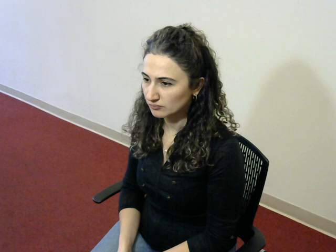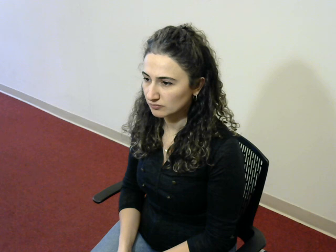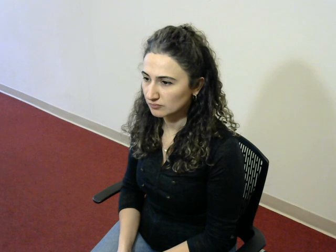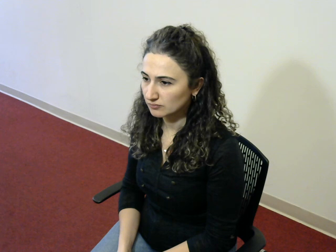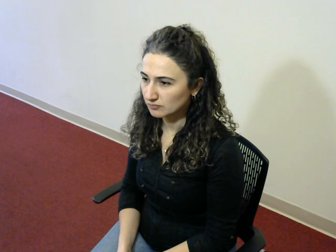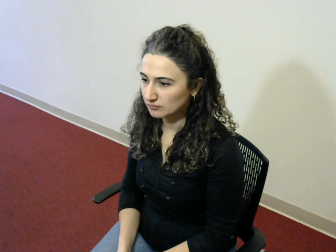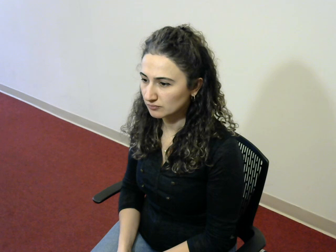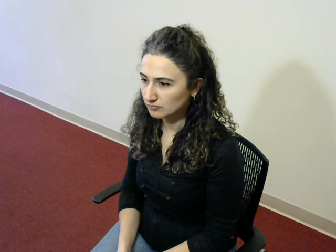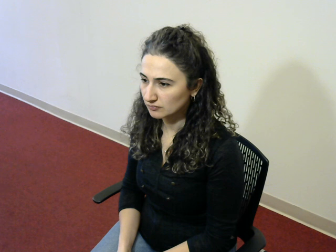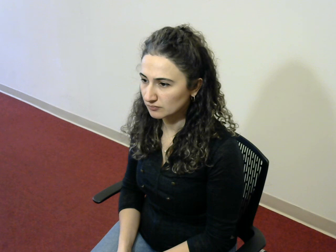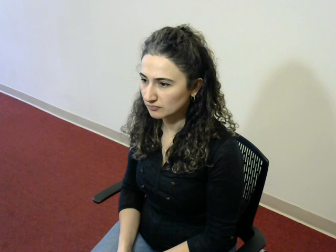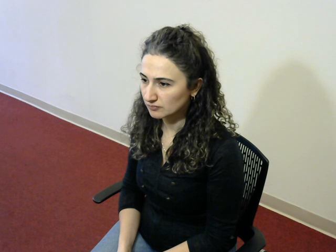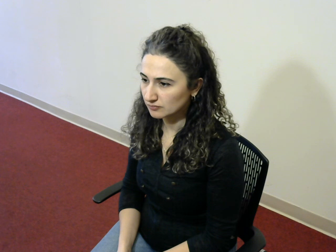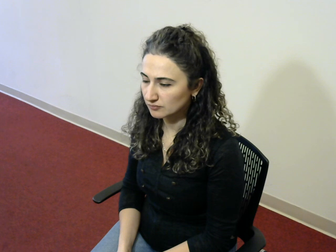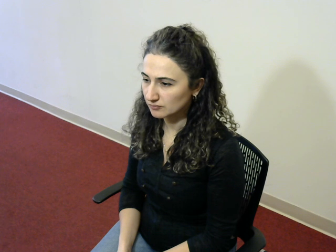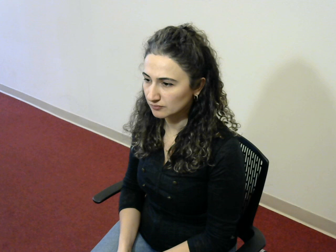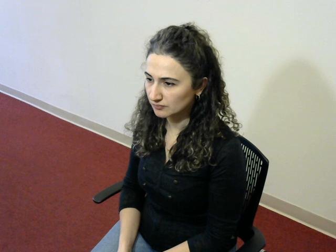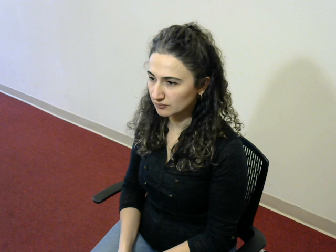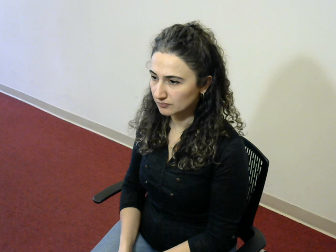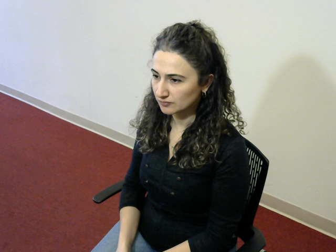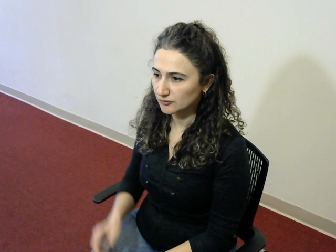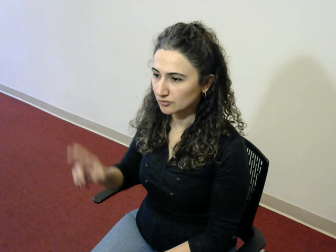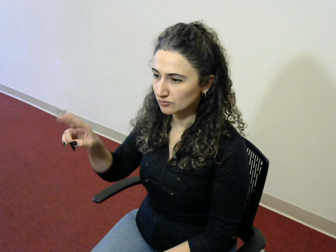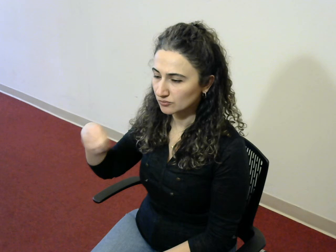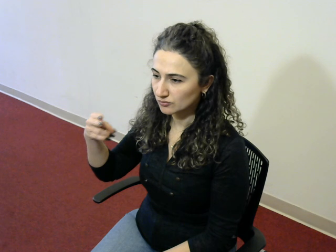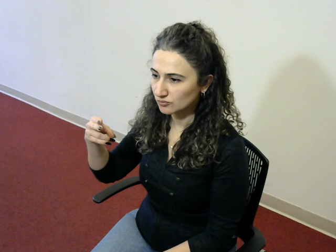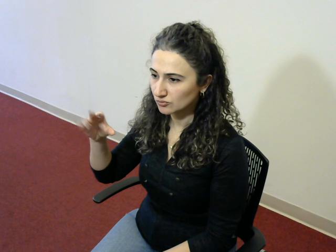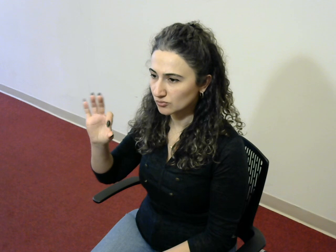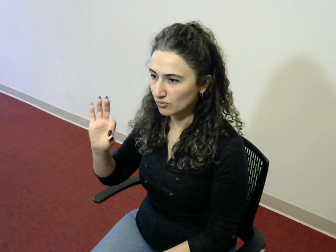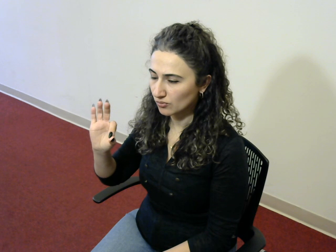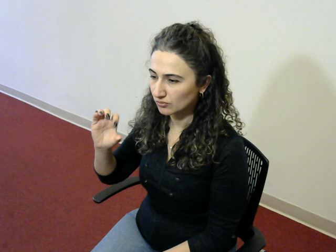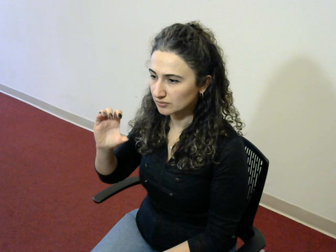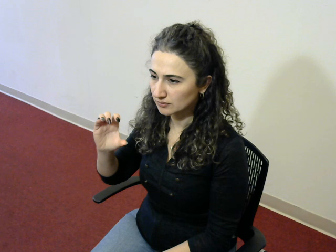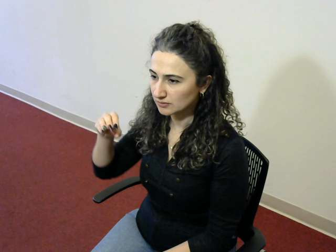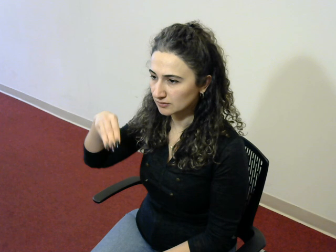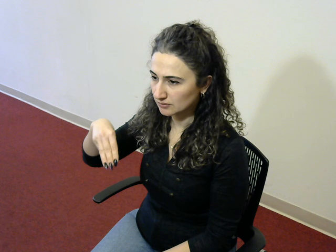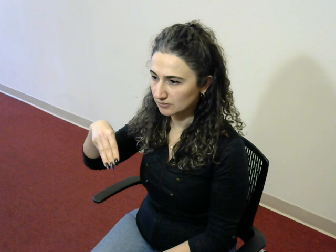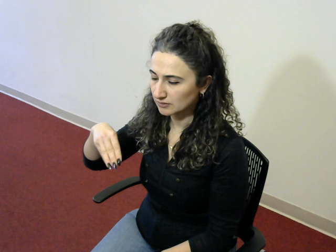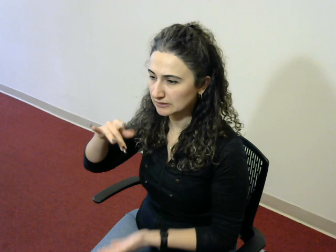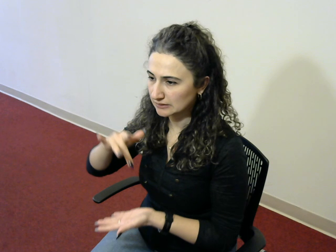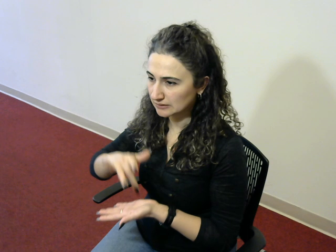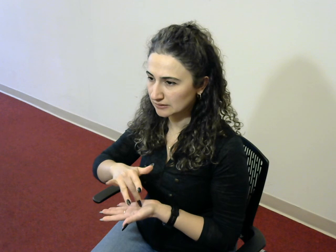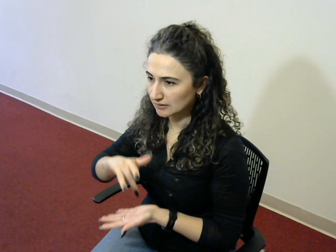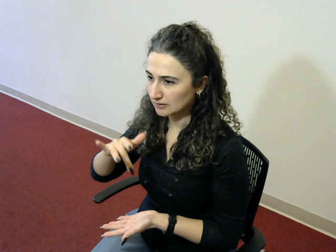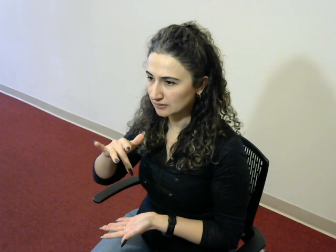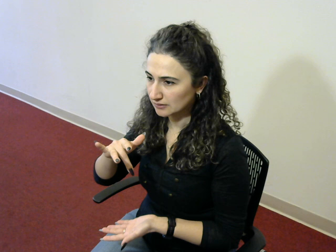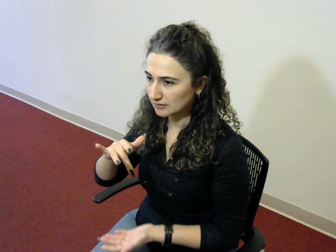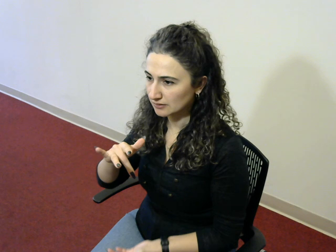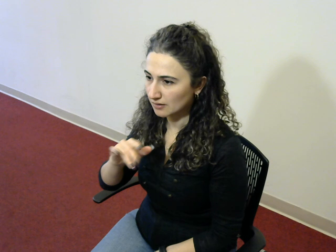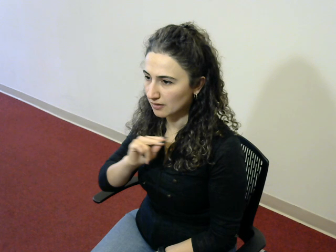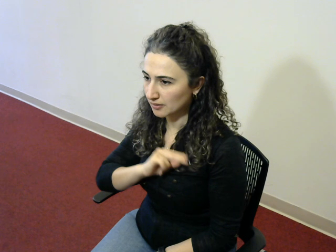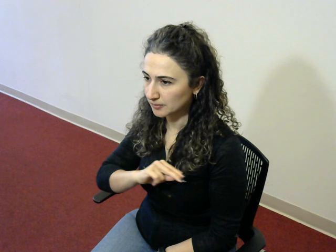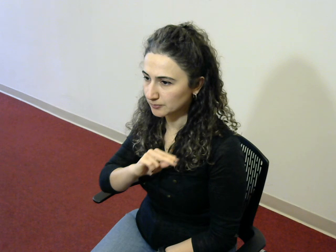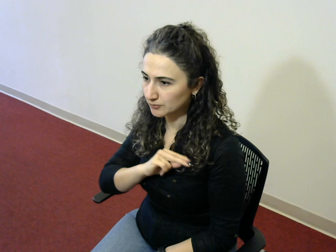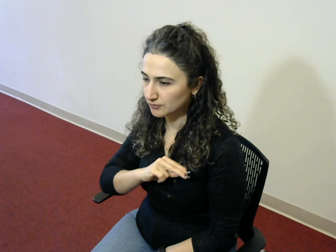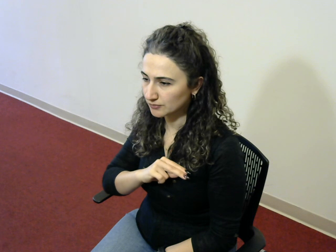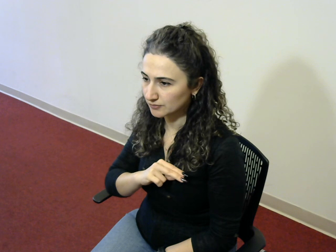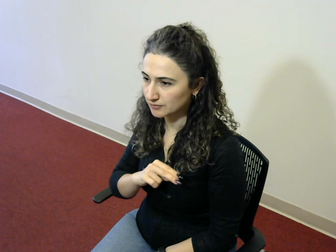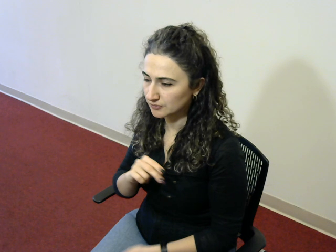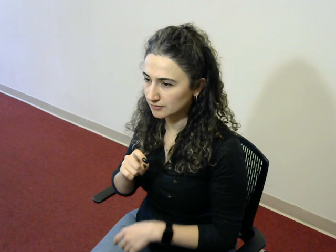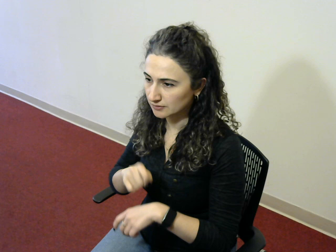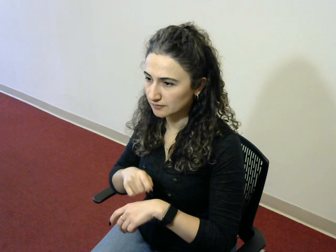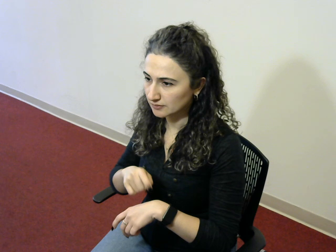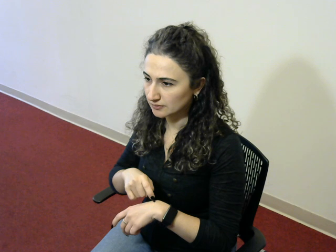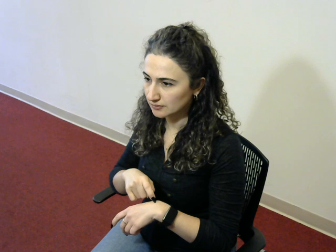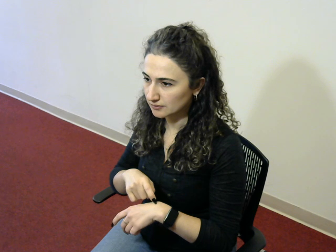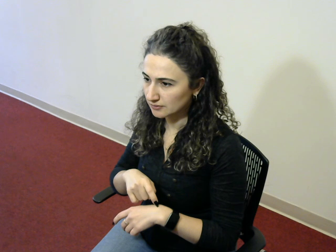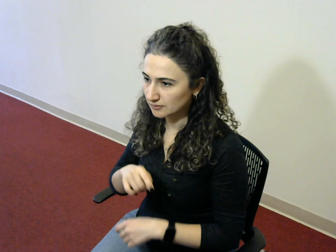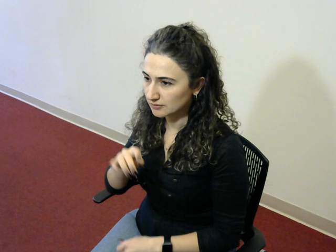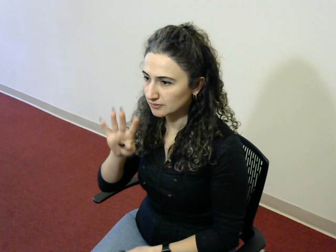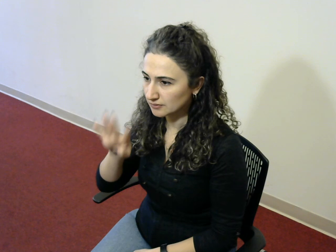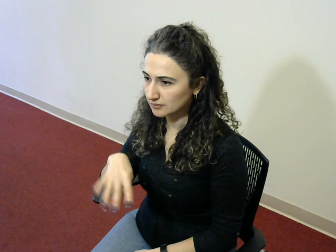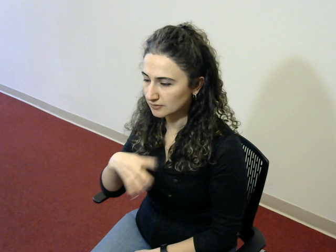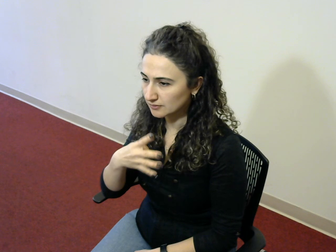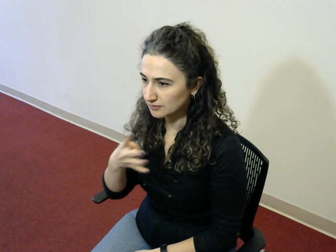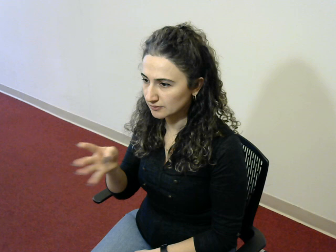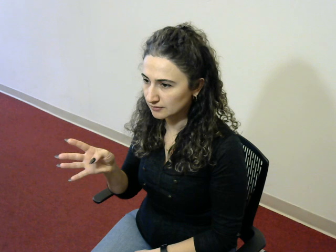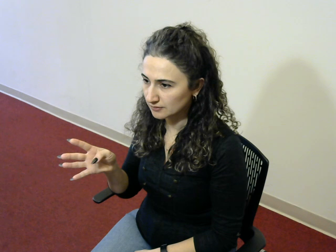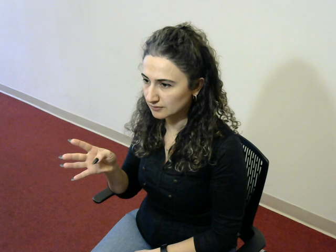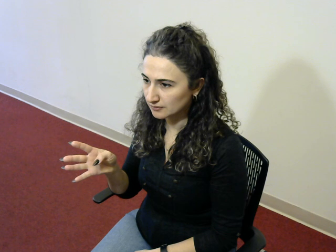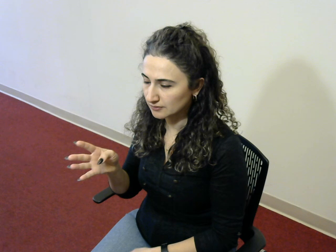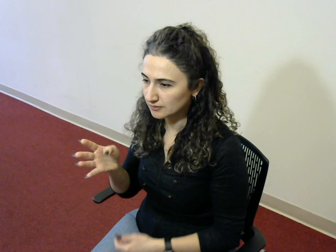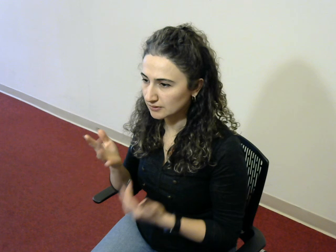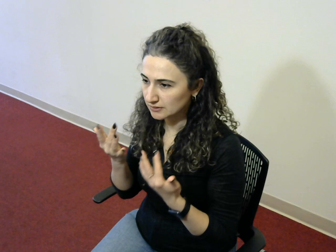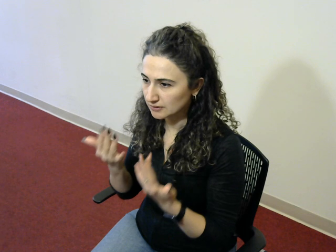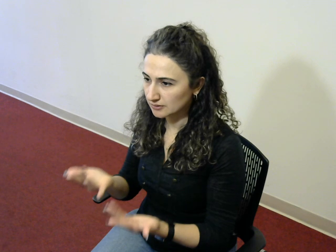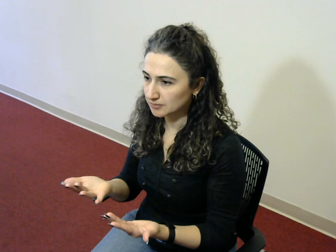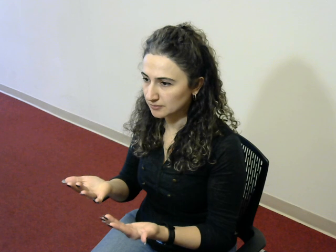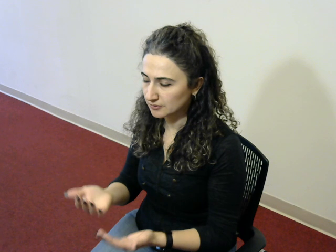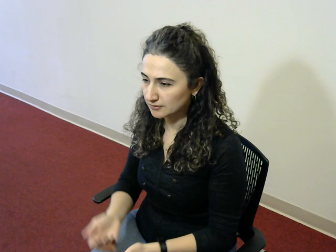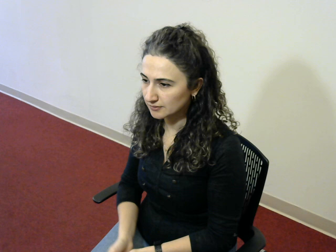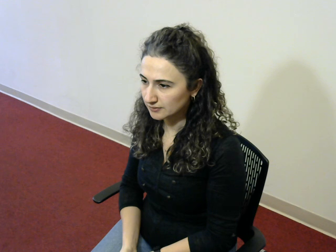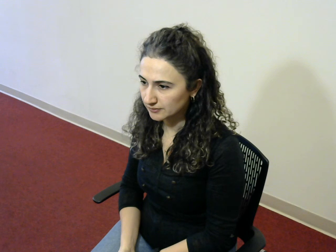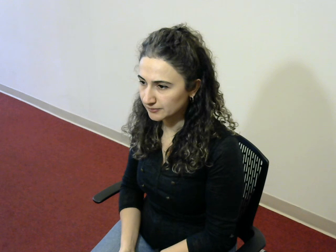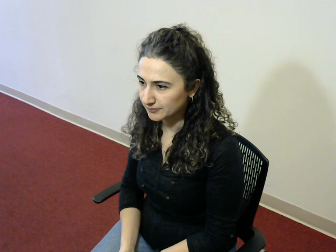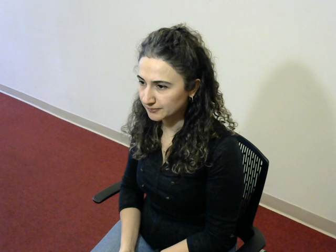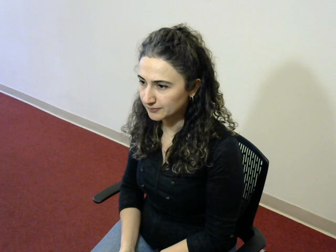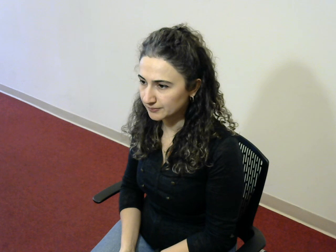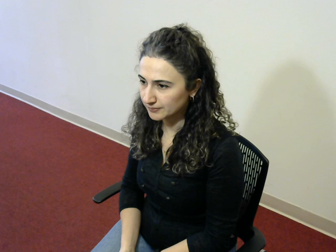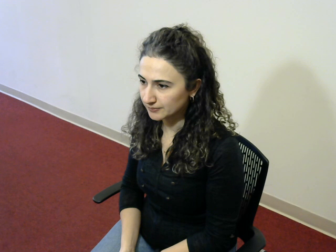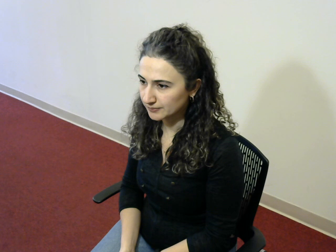DOST Mərkəzlərində iş saatı,qrafiki necədir?